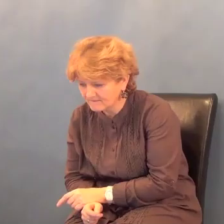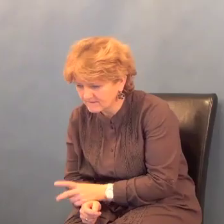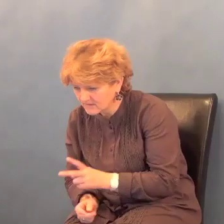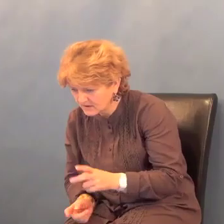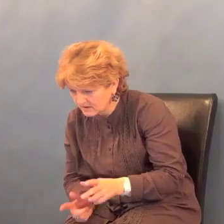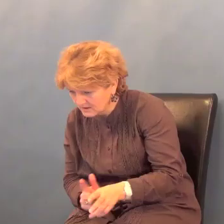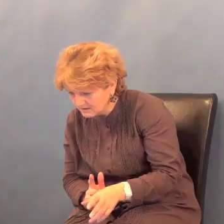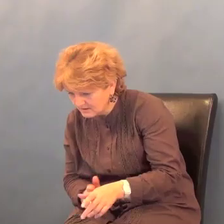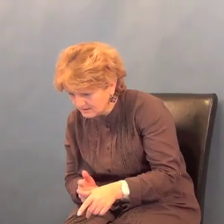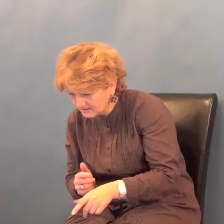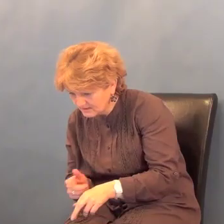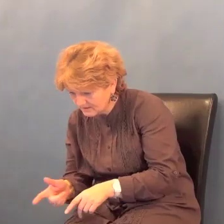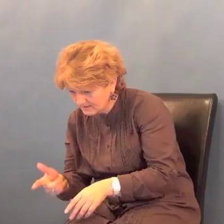Dwudziestego.